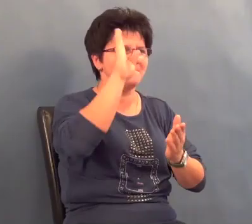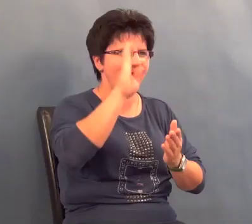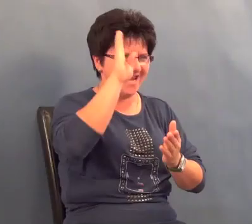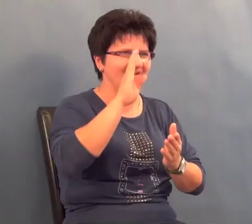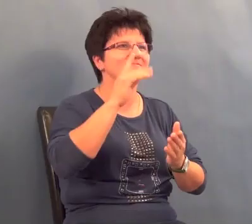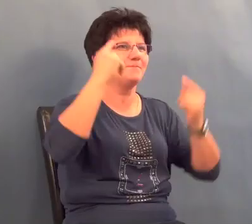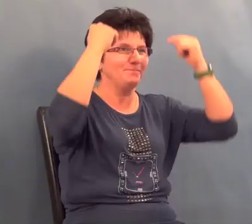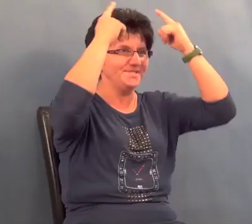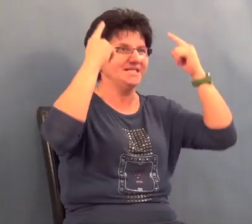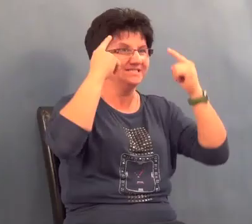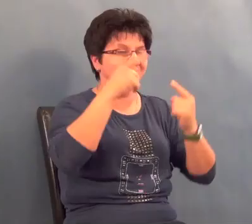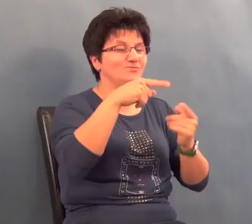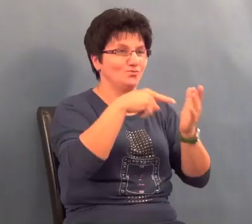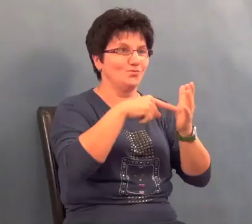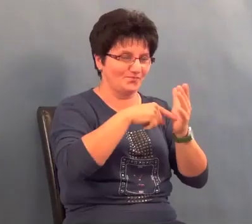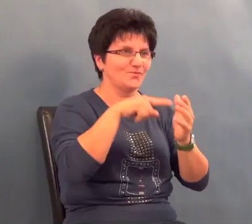To ta Myszka Miki.